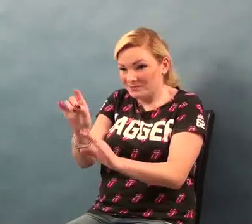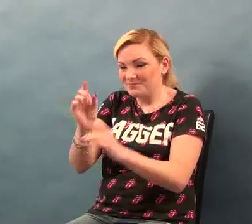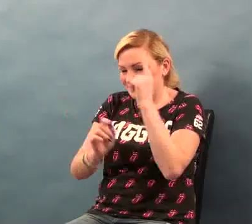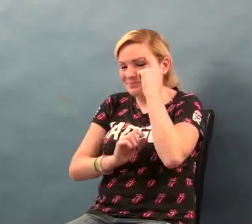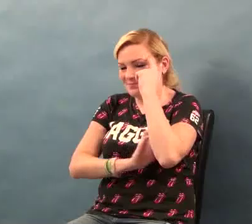Już wiem.